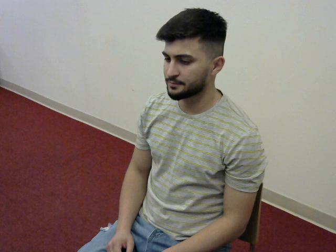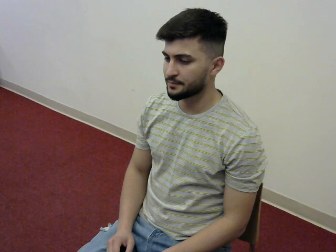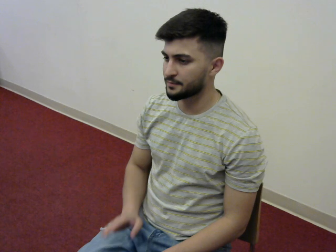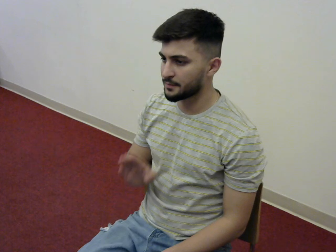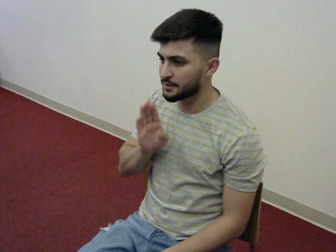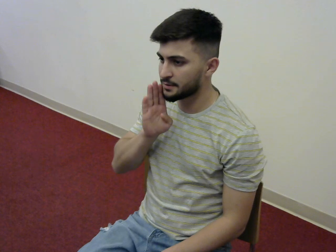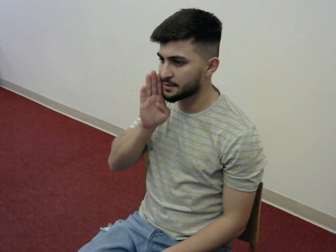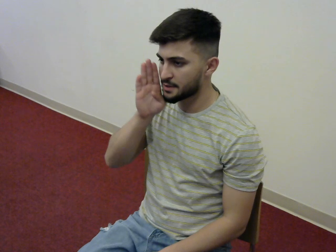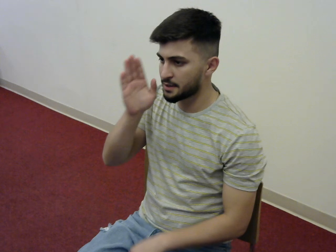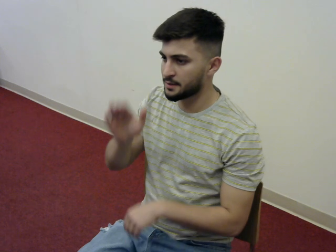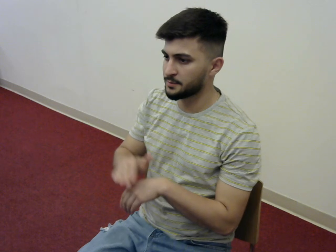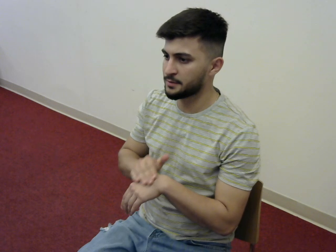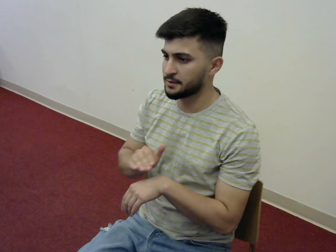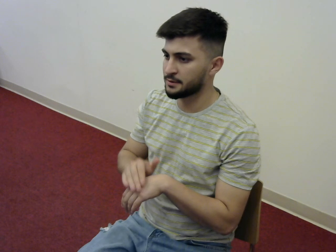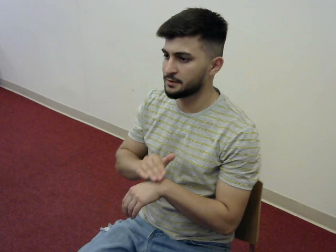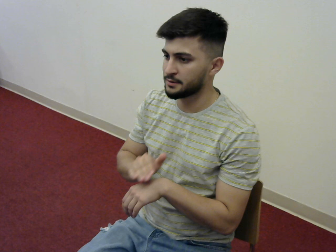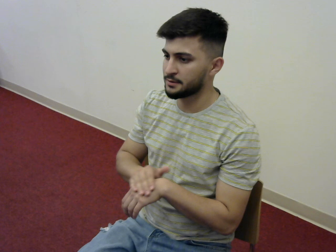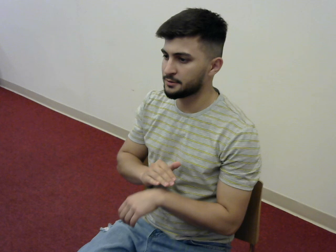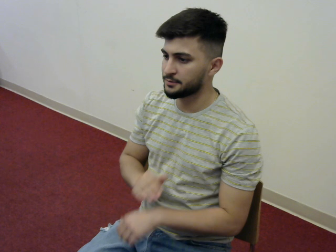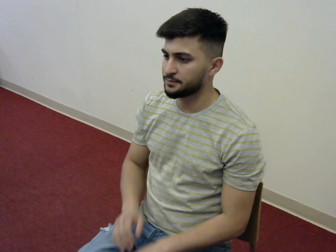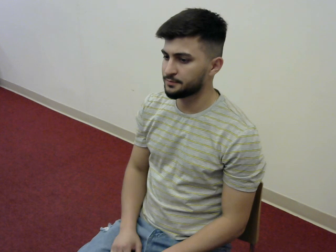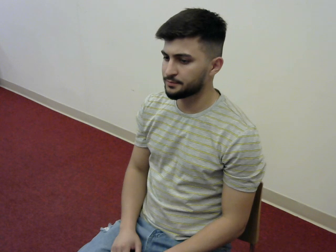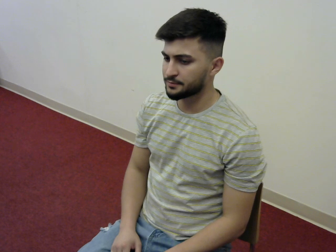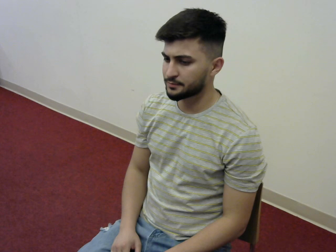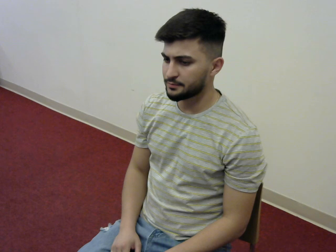Sabahınız xeyir